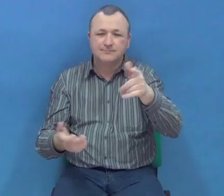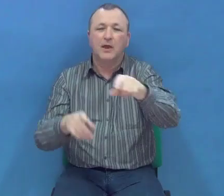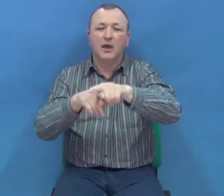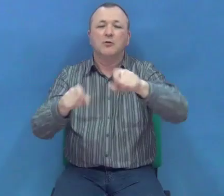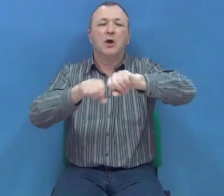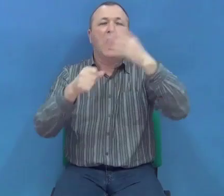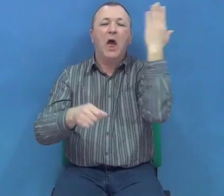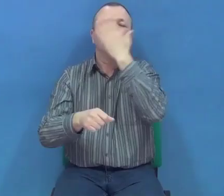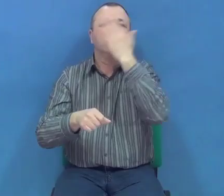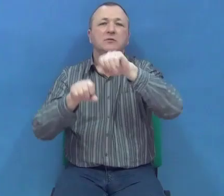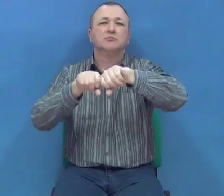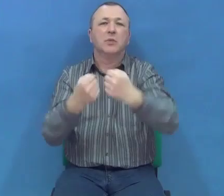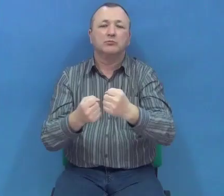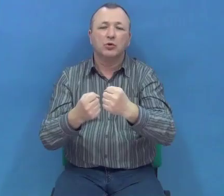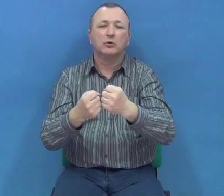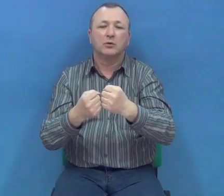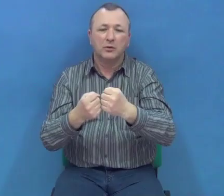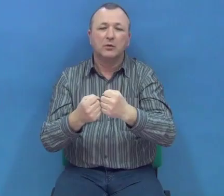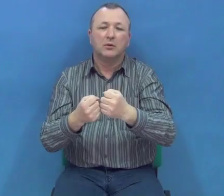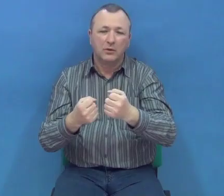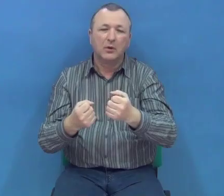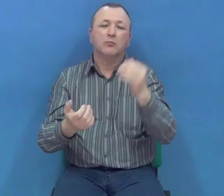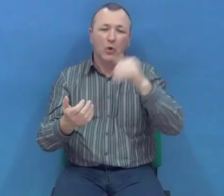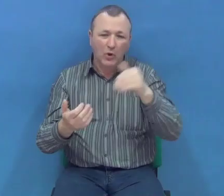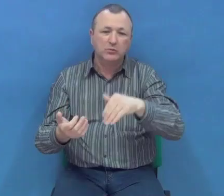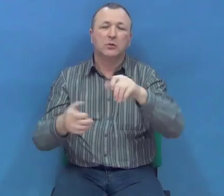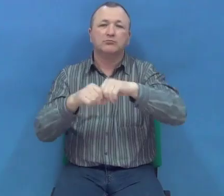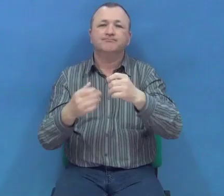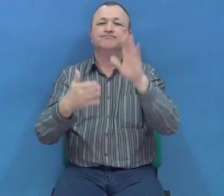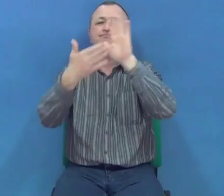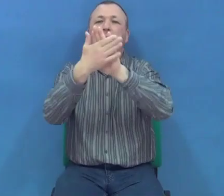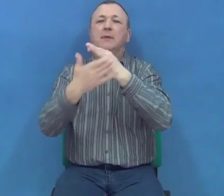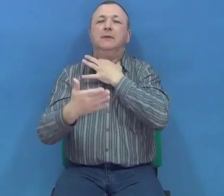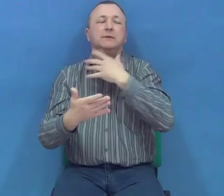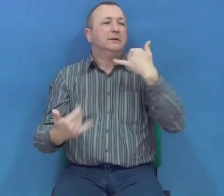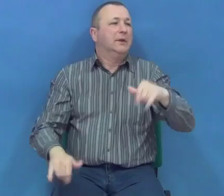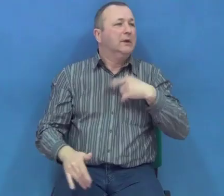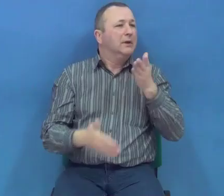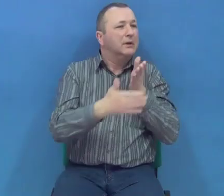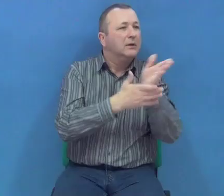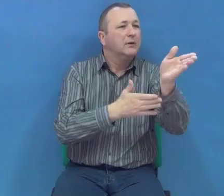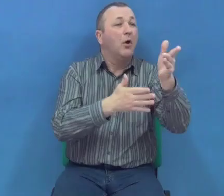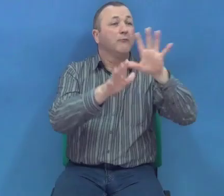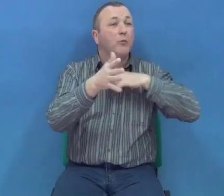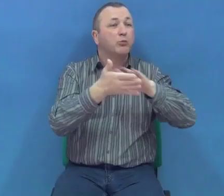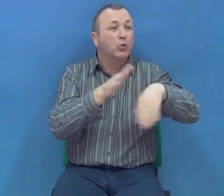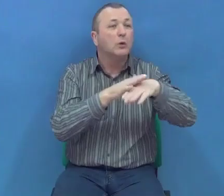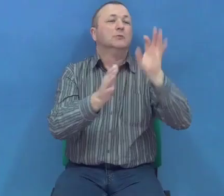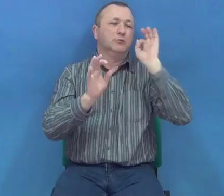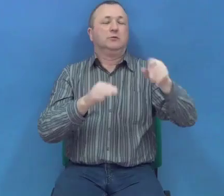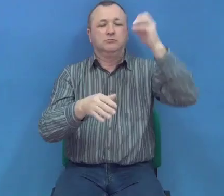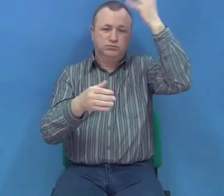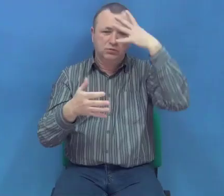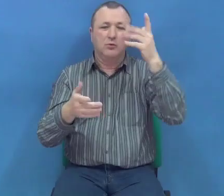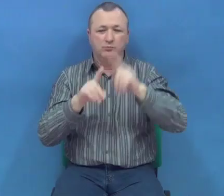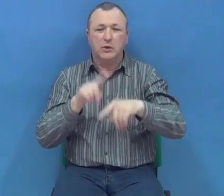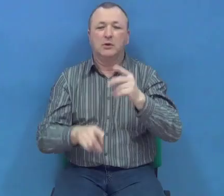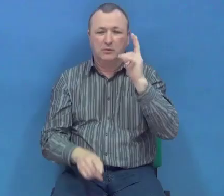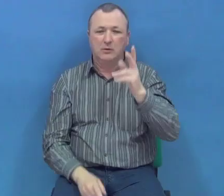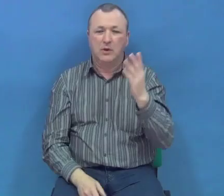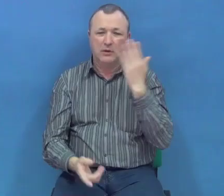Może coś jest zepsute i dlatego wisi naklejka, więc trzeba iść w inną stronę, tam gdzie jest pusto i wtedy można korzystać z prysznica normalnie.